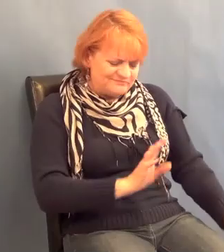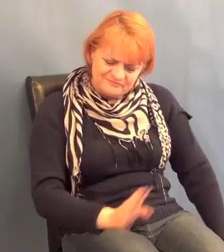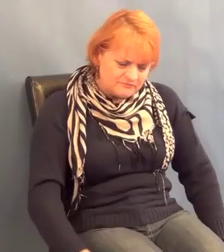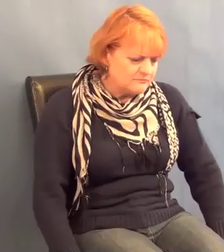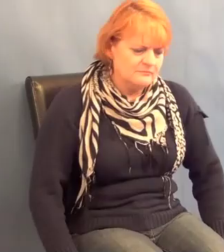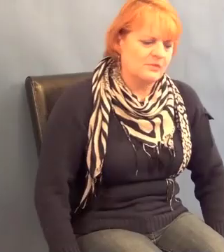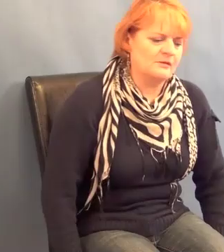Nie.